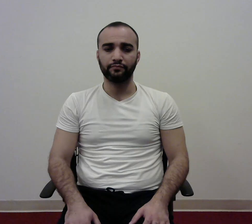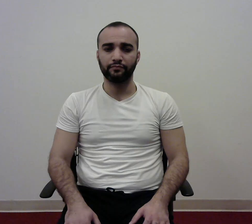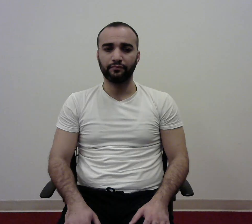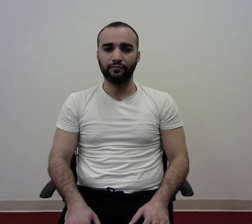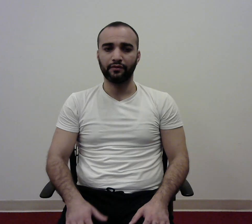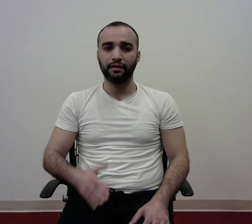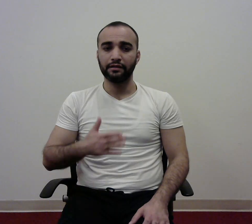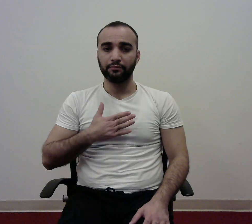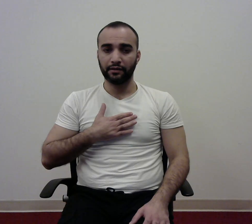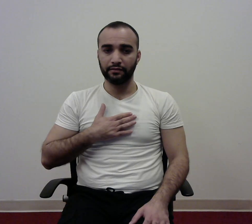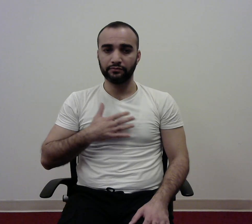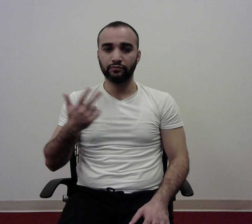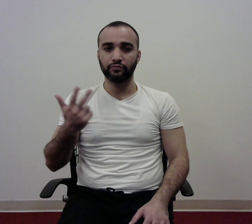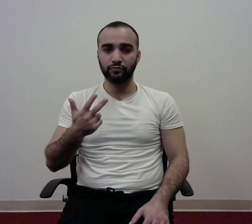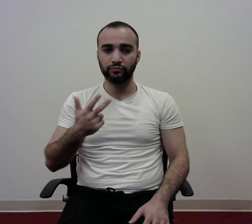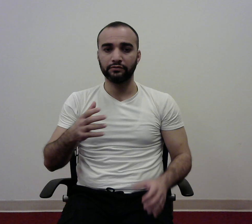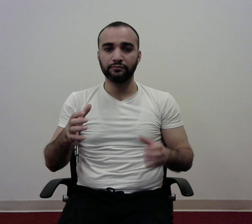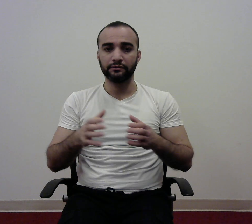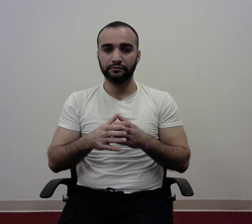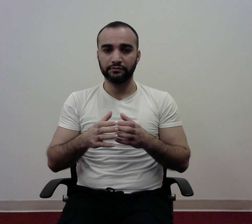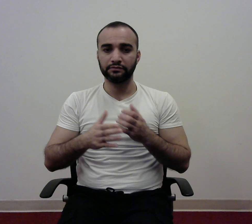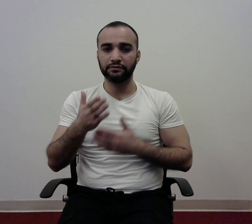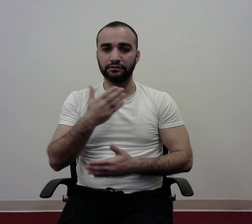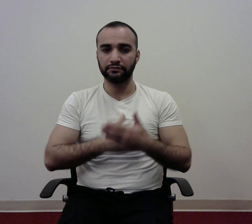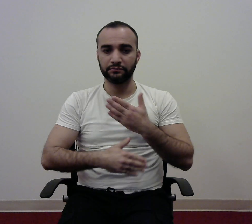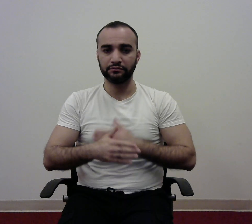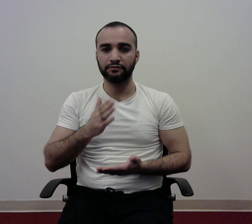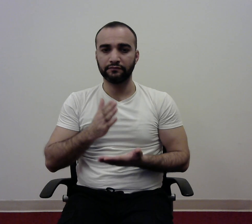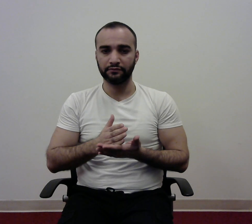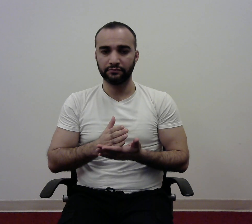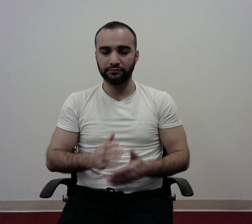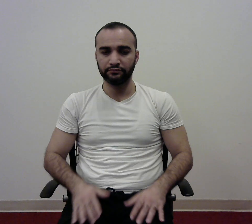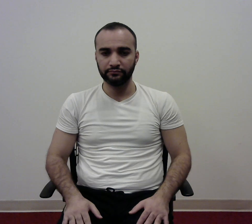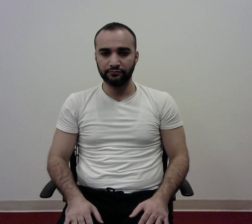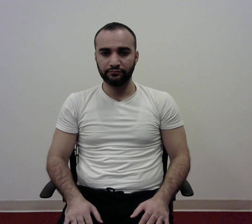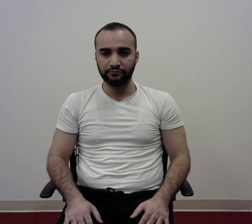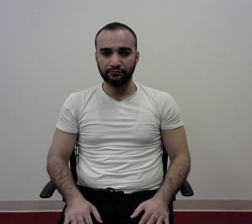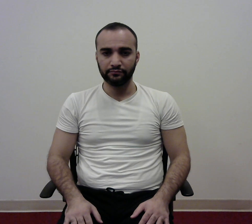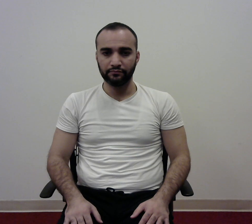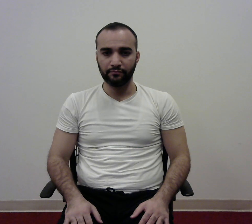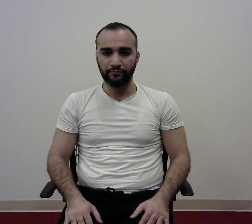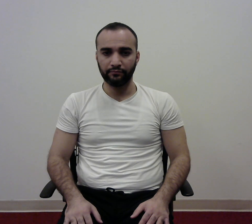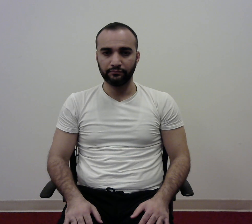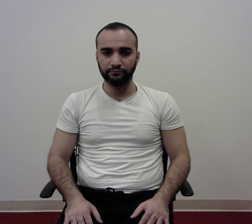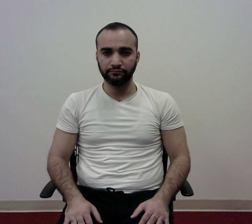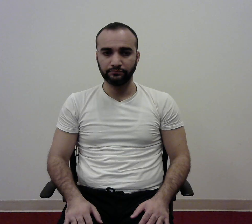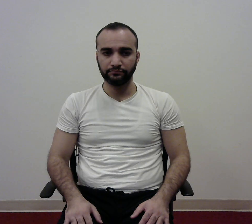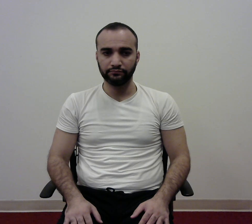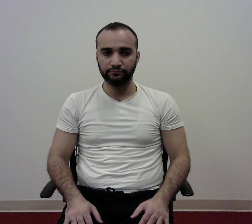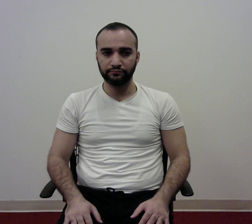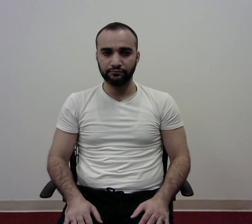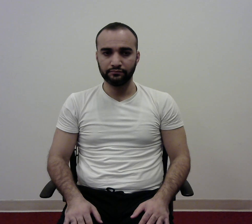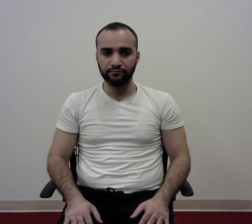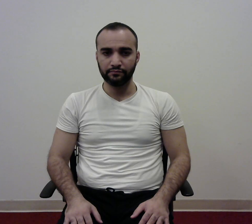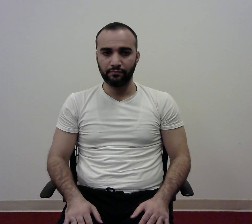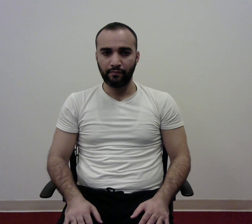Mənim üçünücü dərəcə əlilliyim var